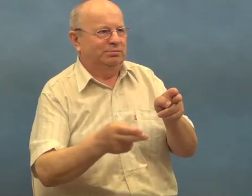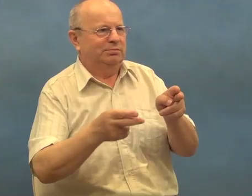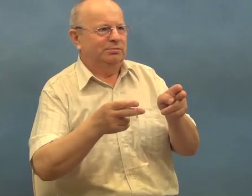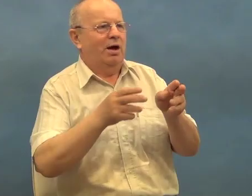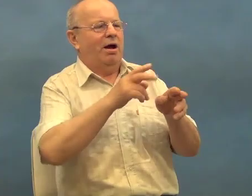Wrócił.